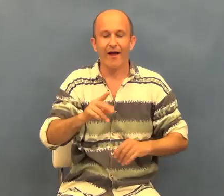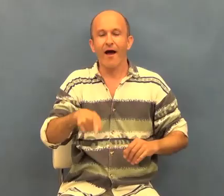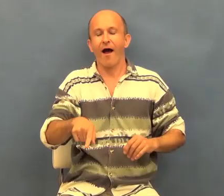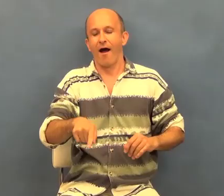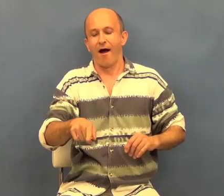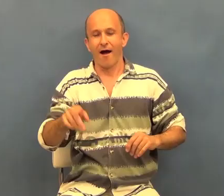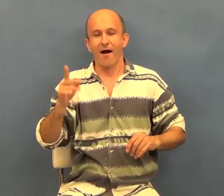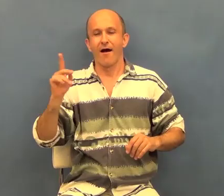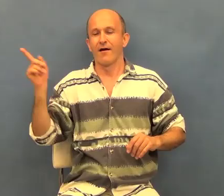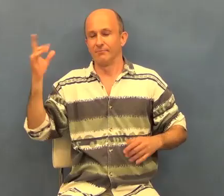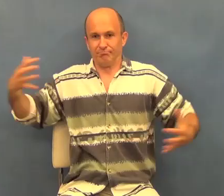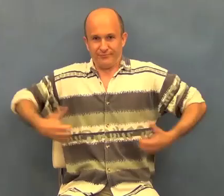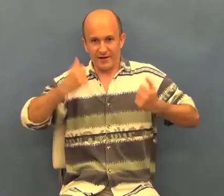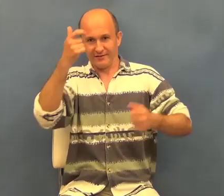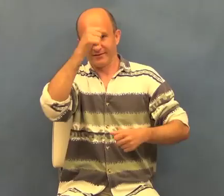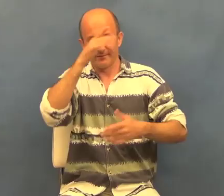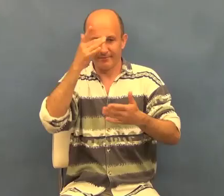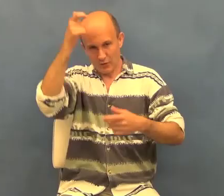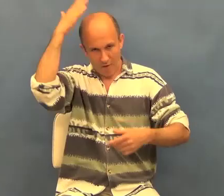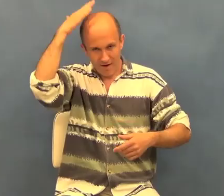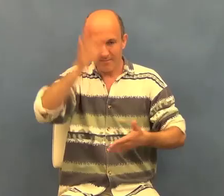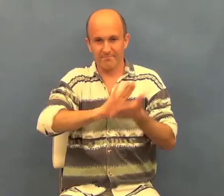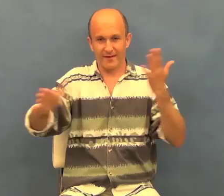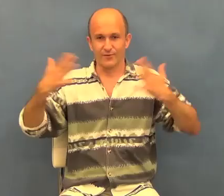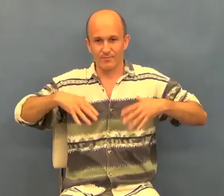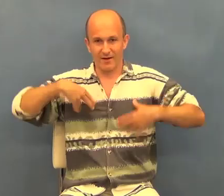A ten drugi jest wystraszony, bo widzi człowieka bez głowy.